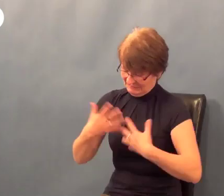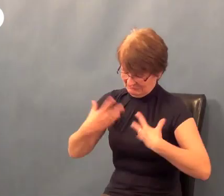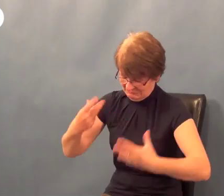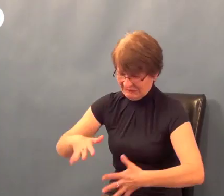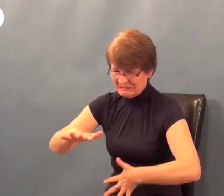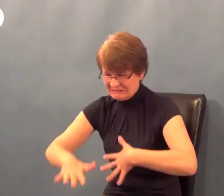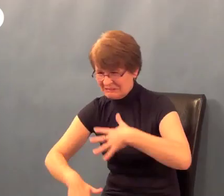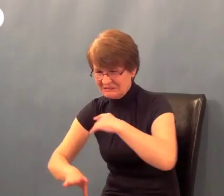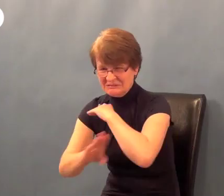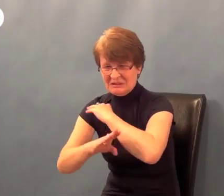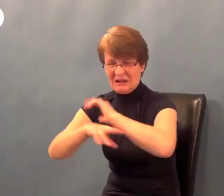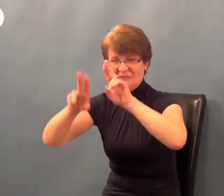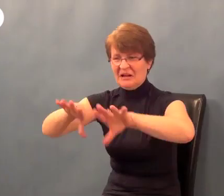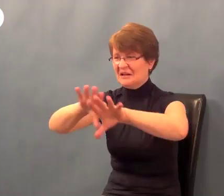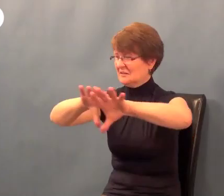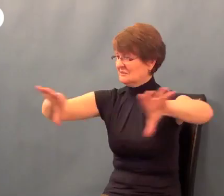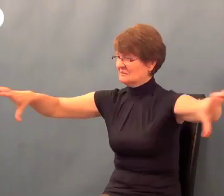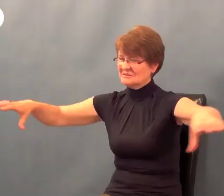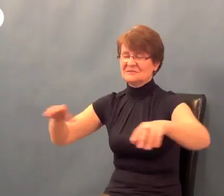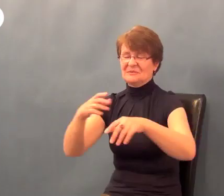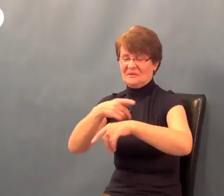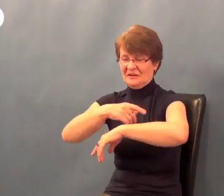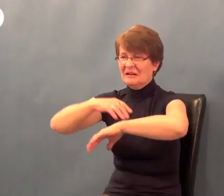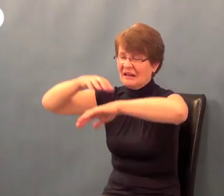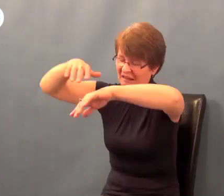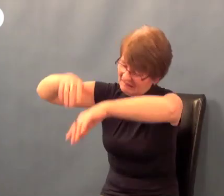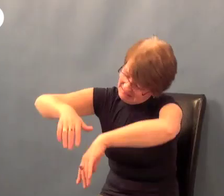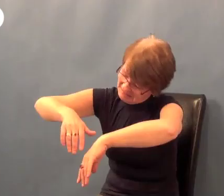Wyszedł z wody, przed nim była leżąca kłoda, o którą się oparł.